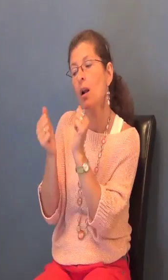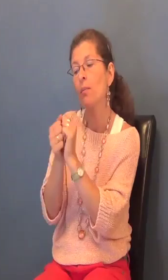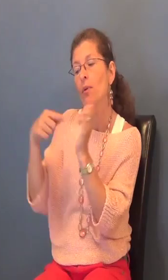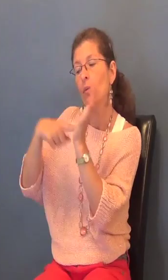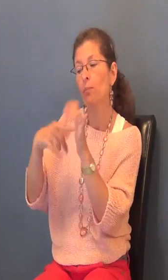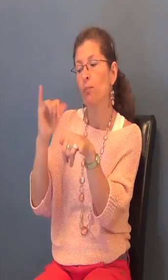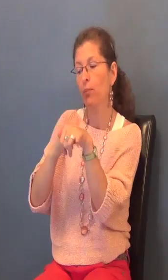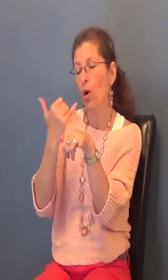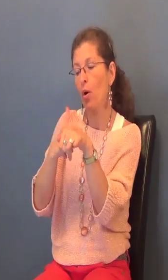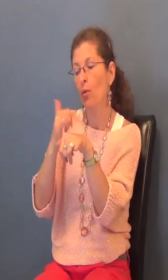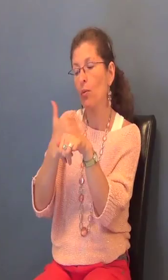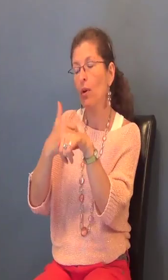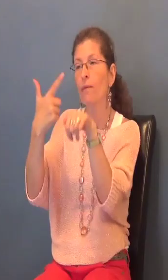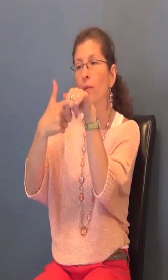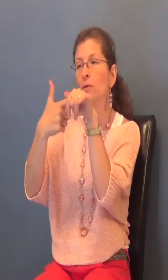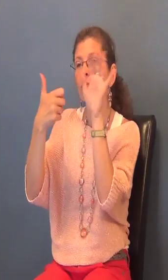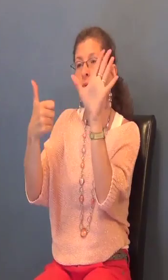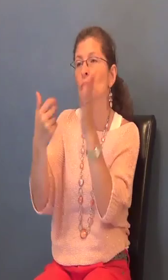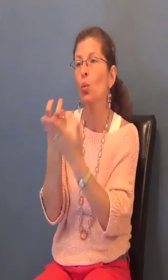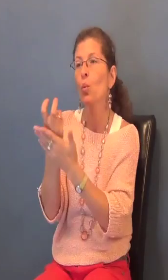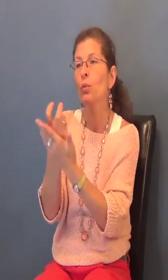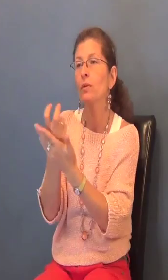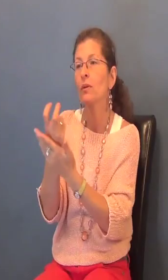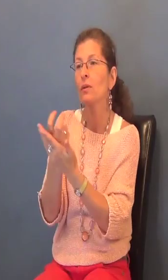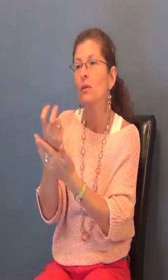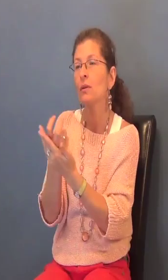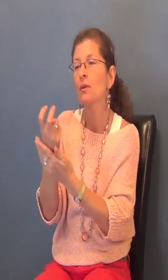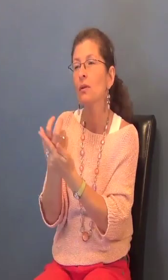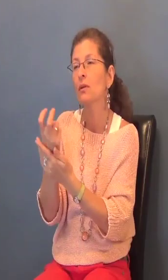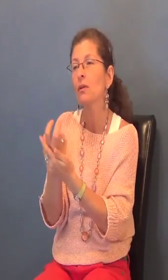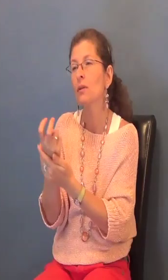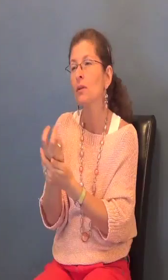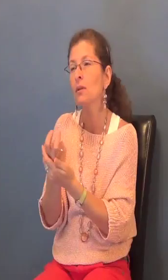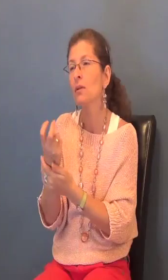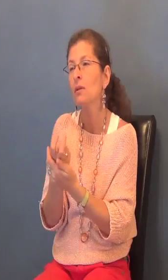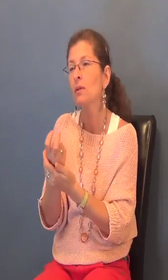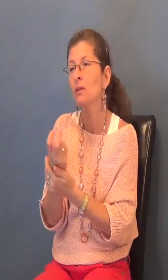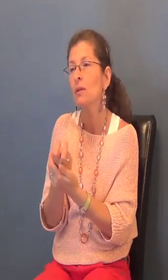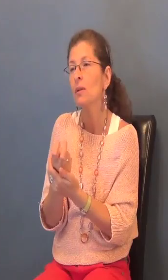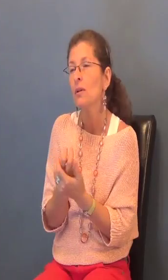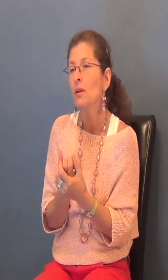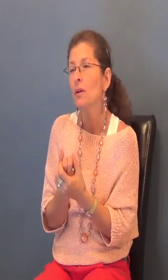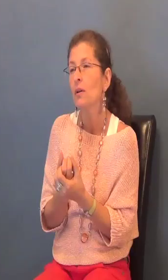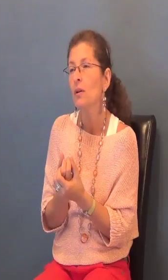Albo w piątek dwudziestego szóstego lutego?